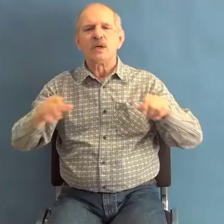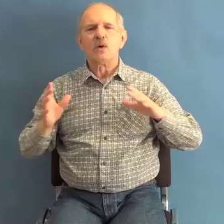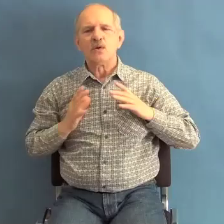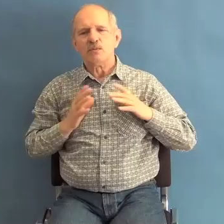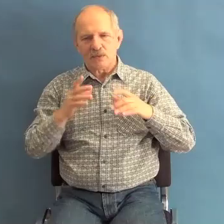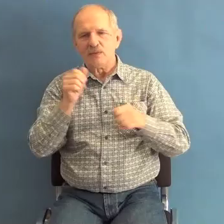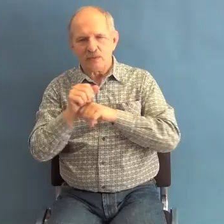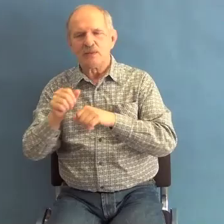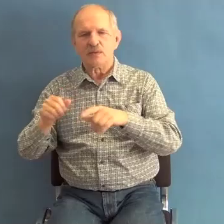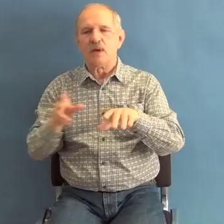Dla bezpieczeństwa.